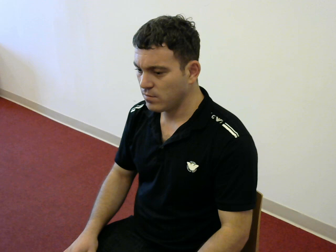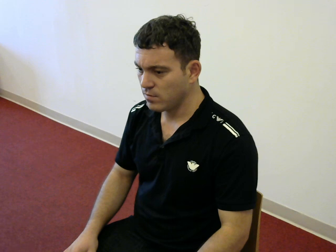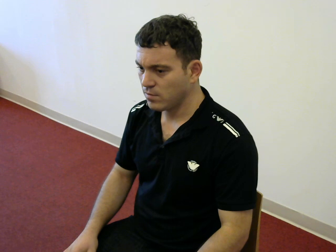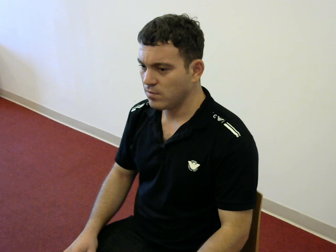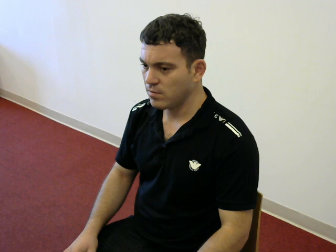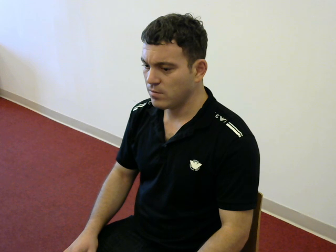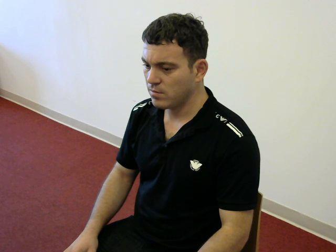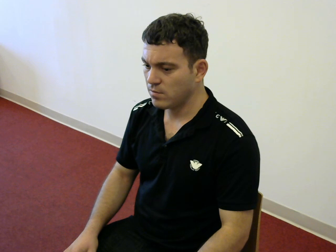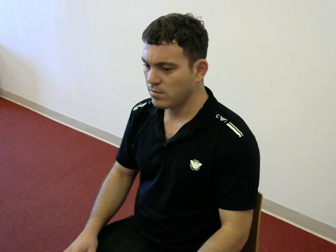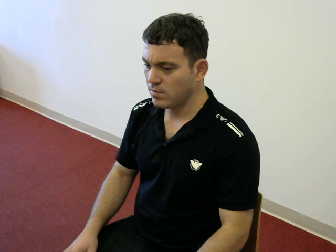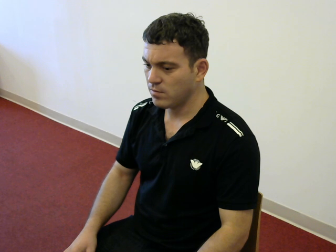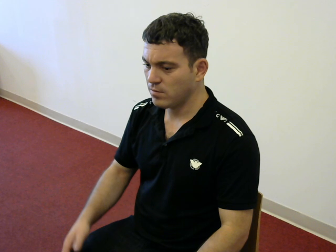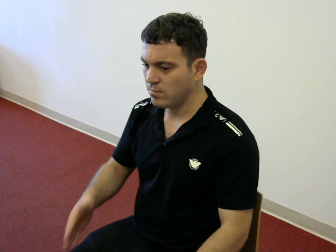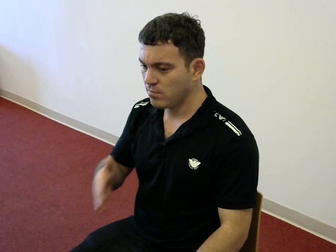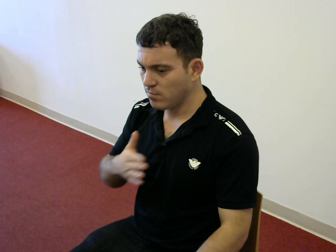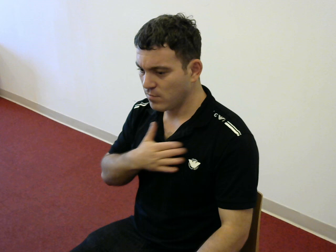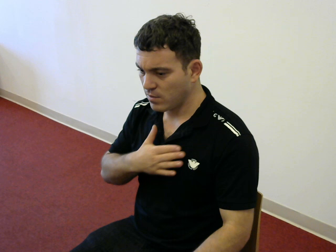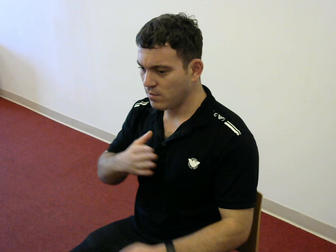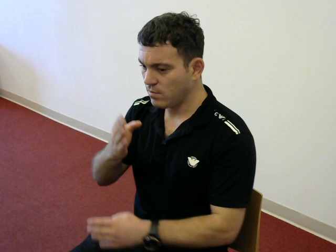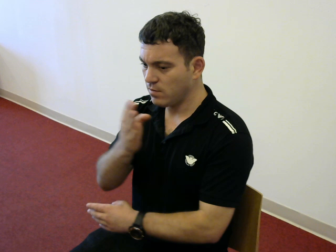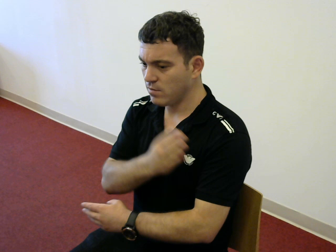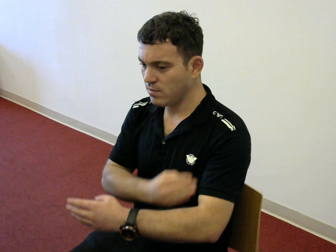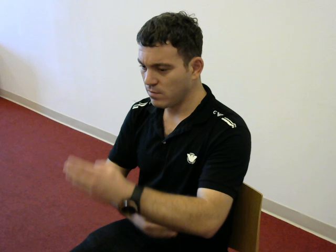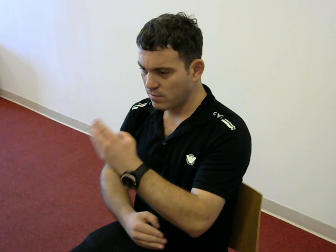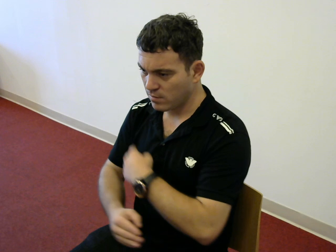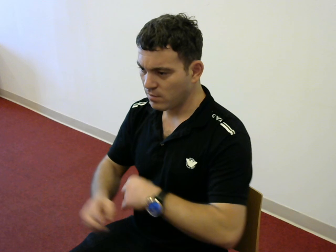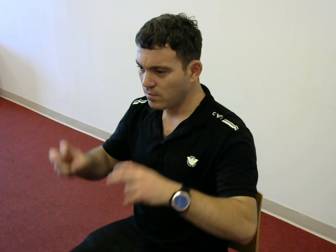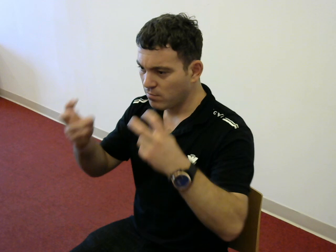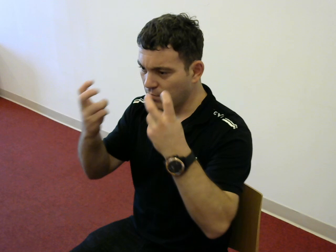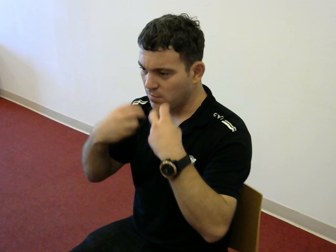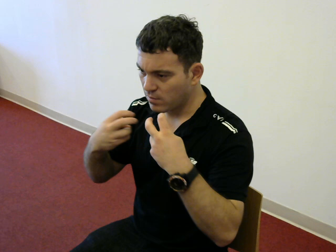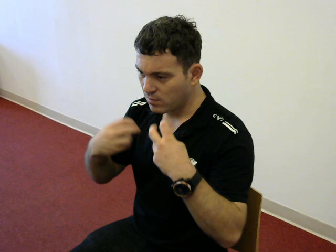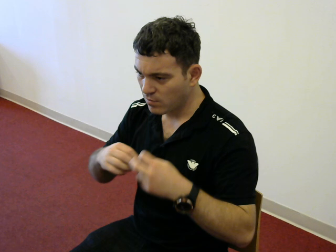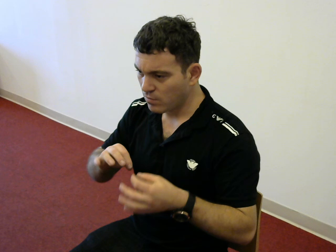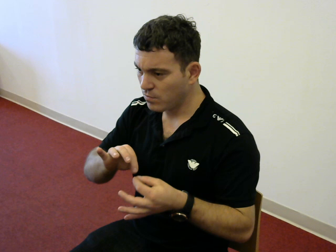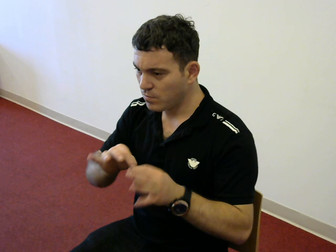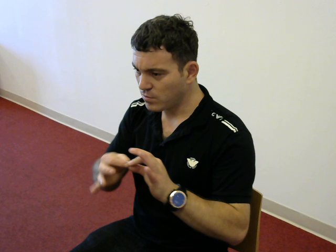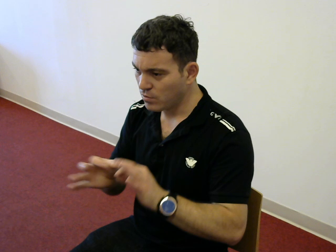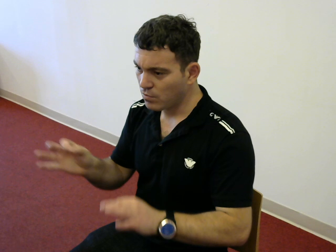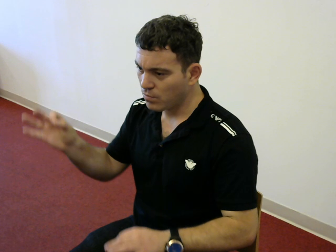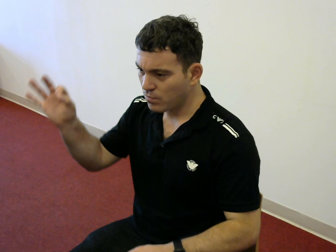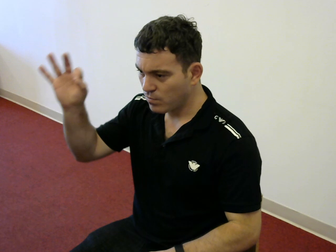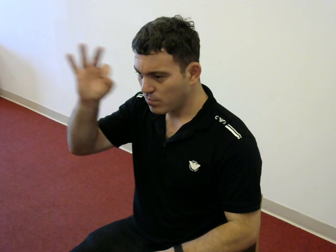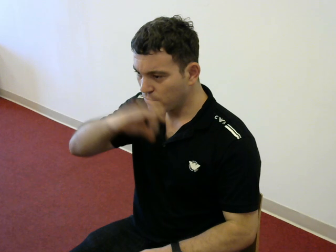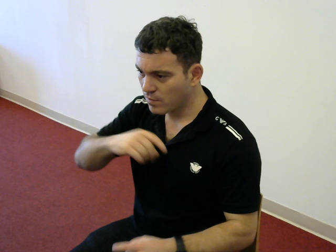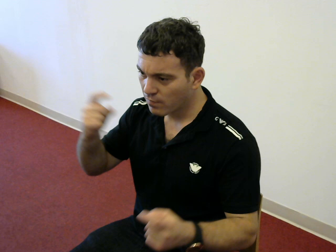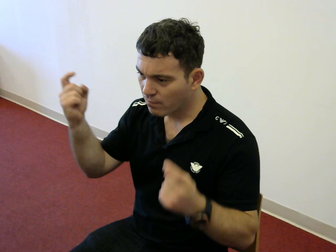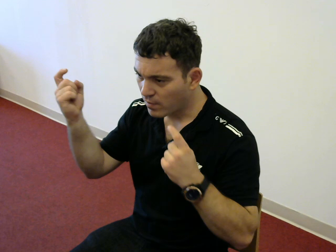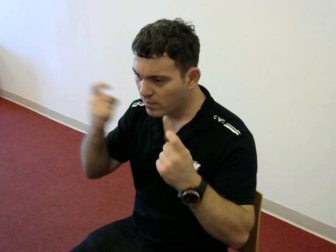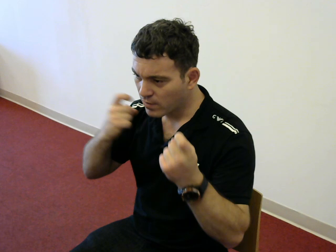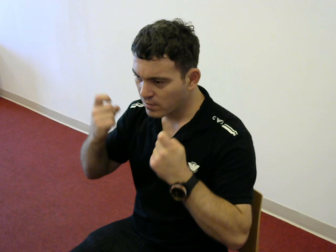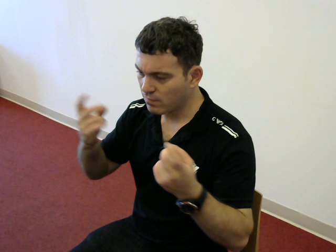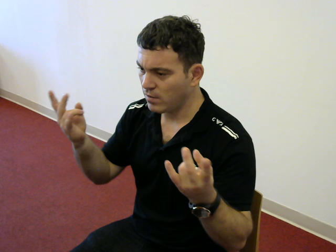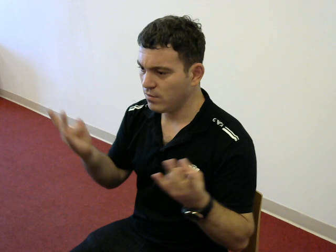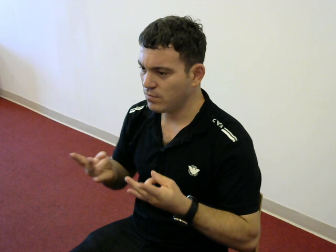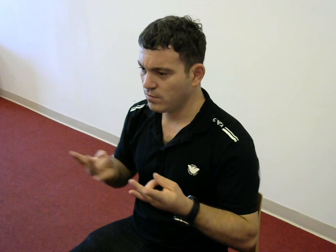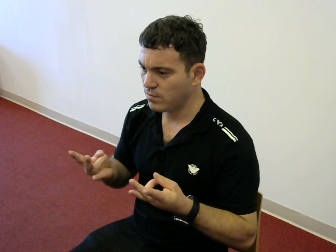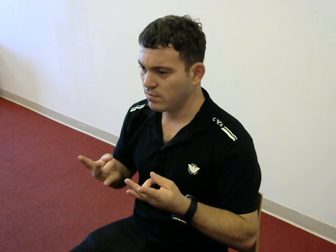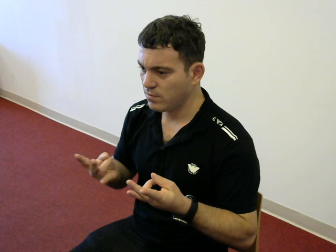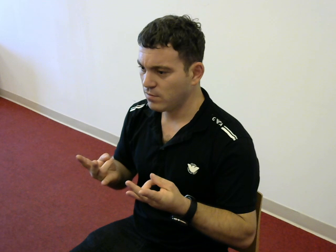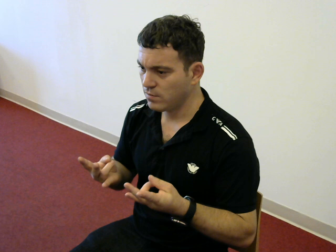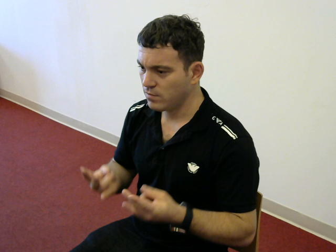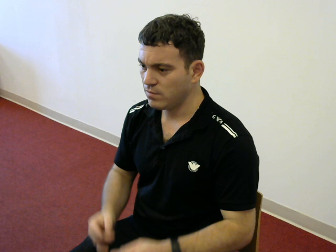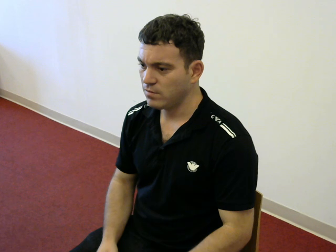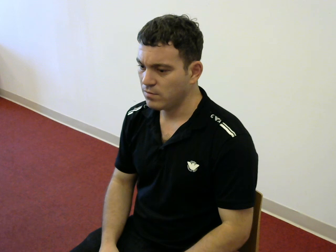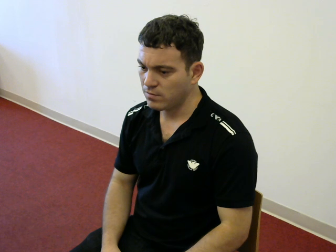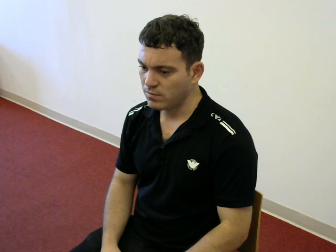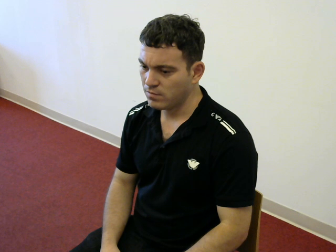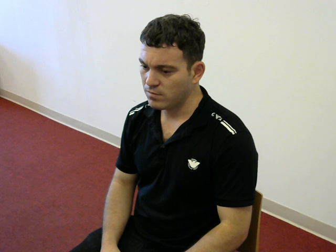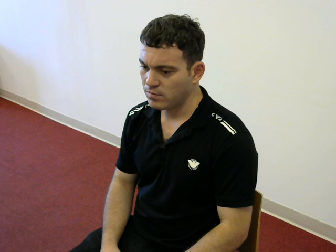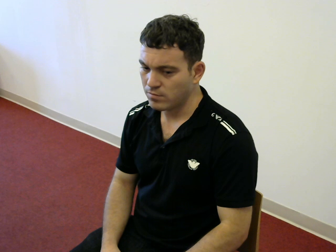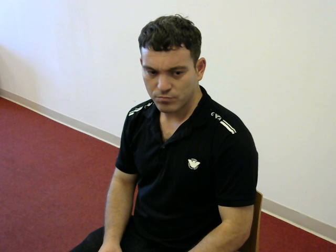Mənə əlillik müayinəsinin nəticəsi barədə məlumat lazımdır